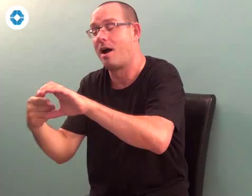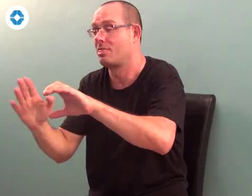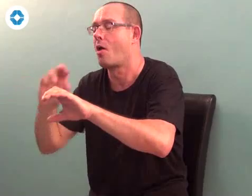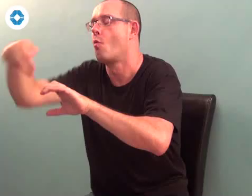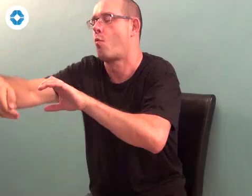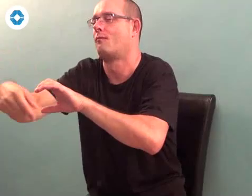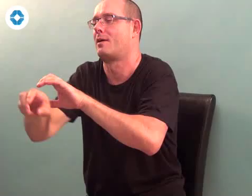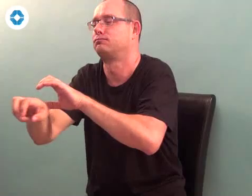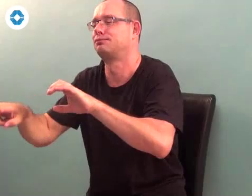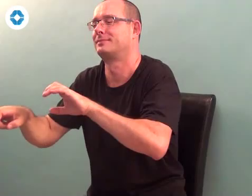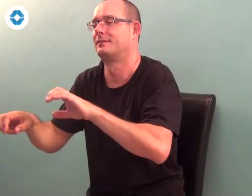Siedziały razem za pniem.